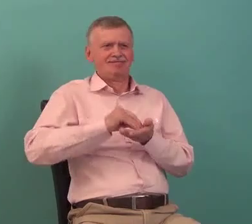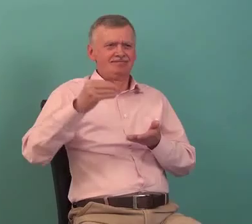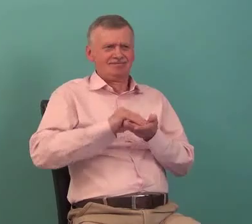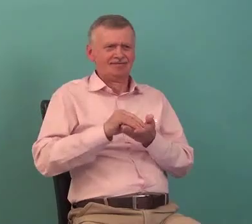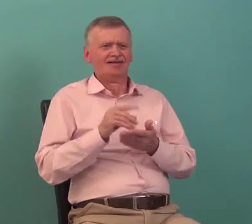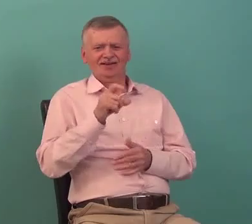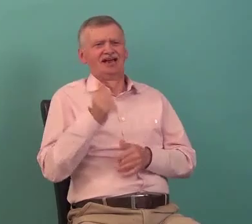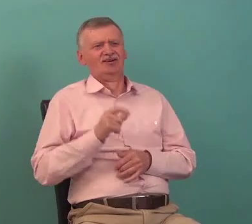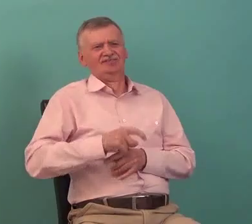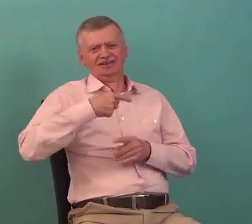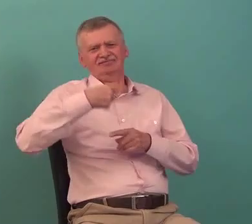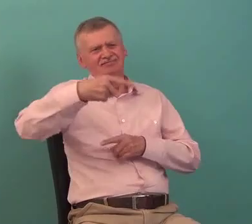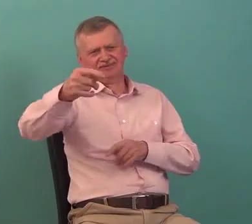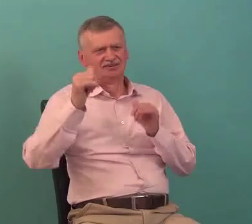W każdy czwartek, na stałe.